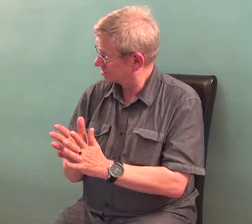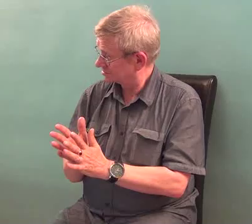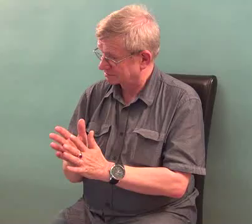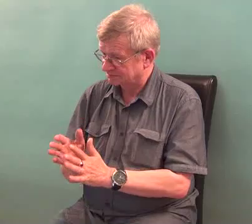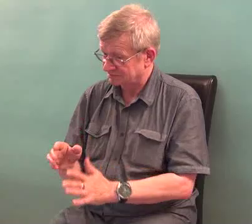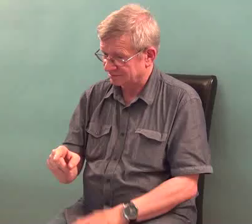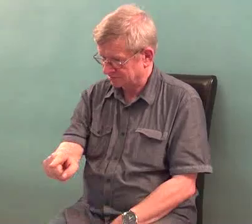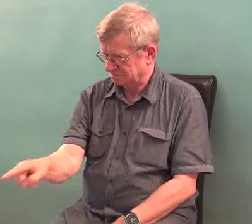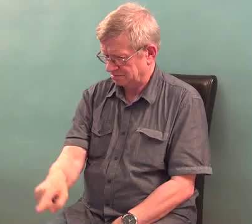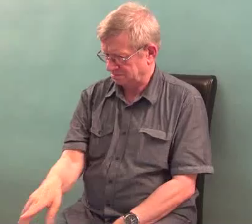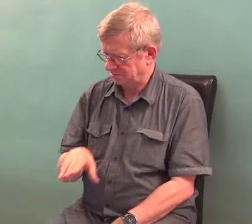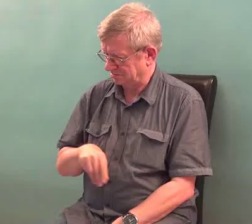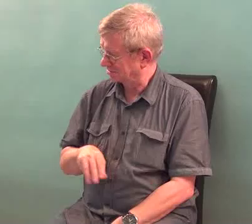Te wszystkie mogę.